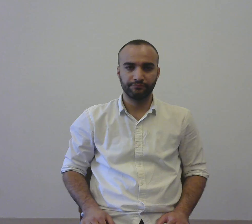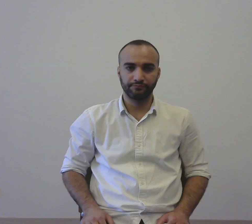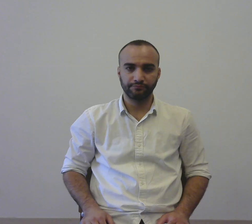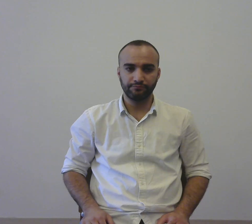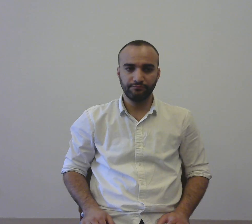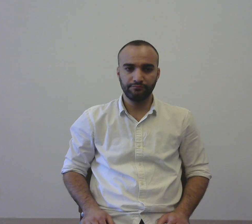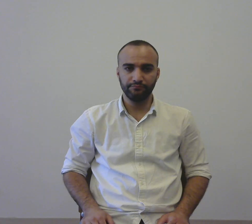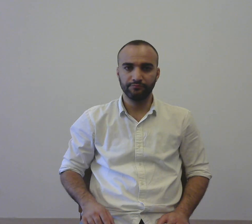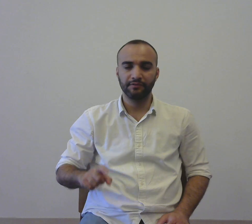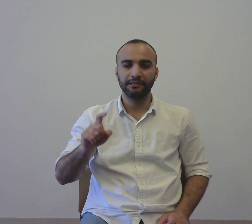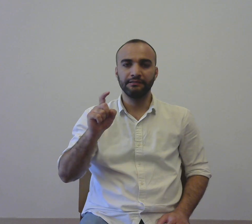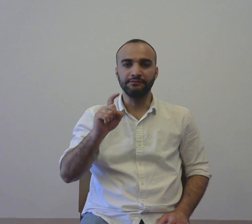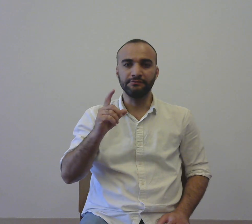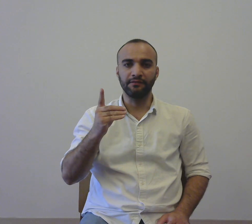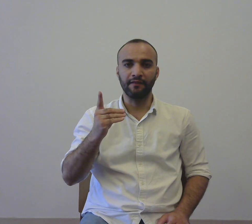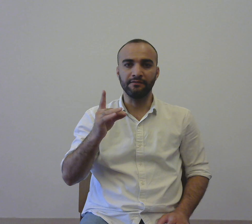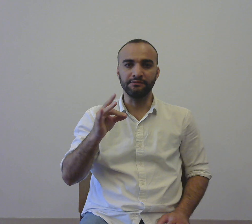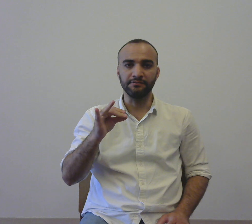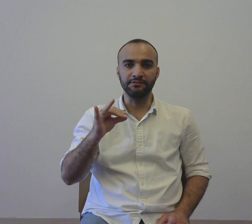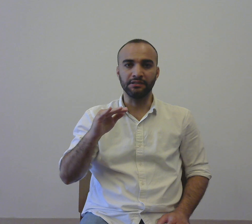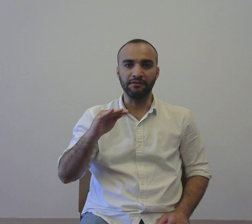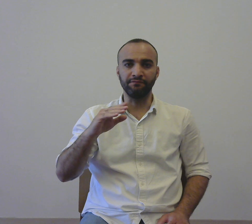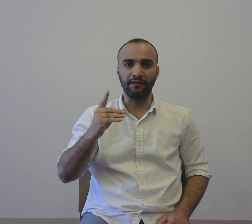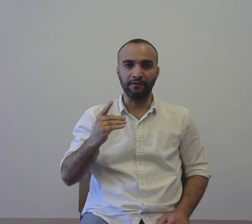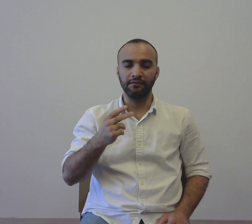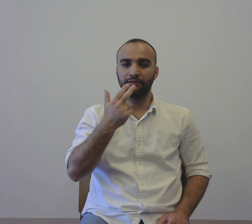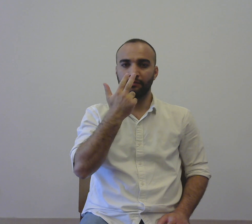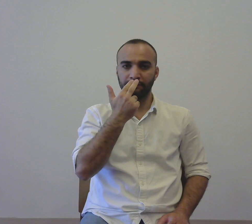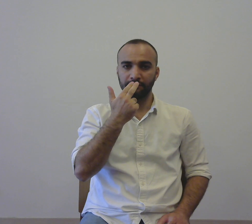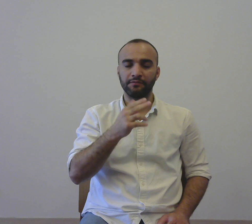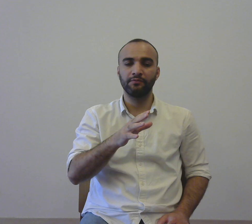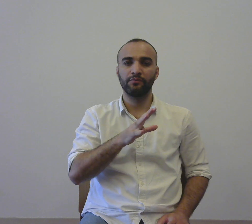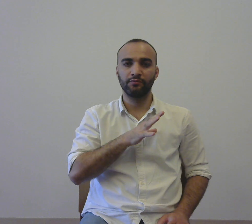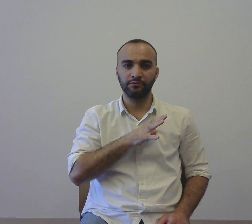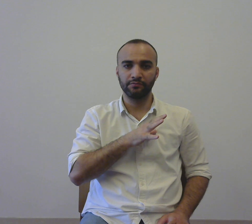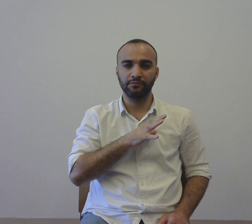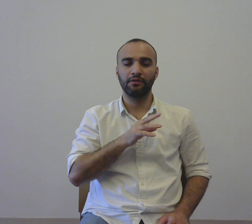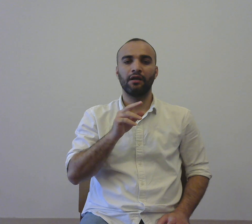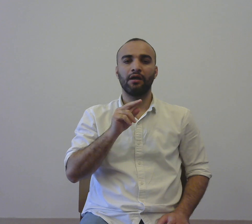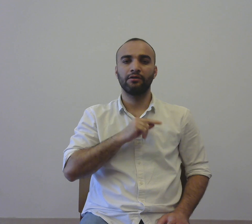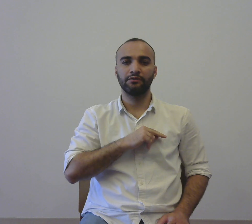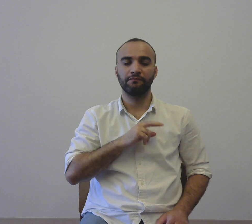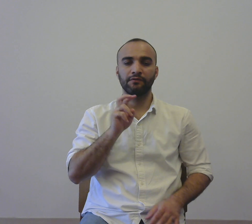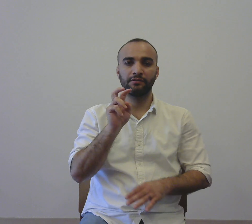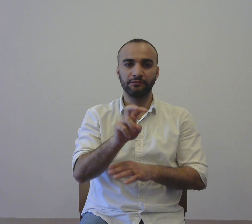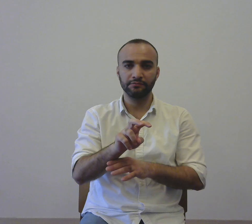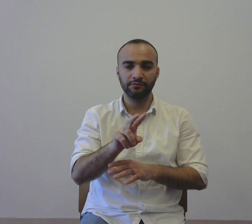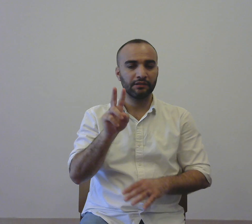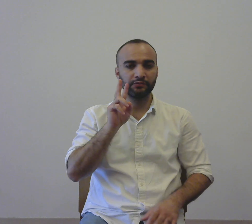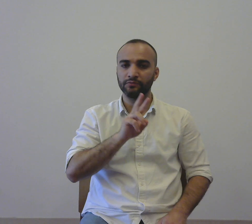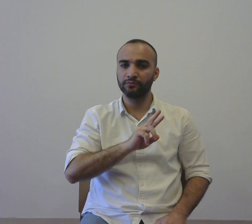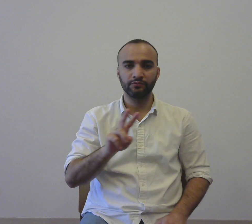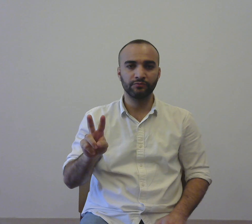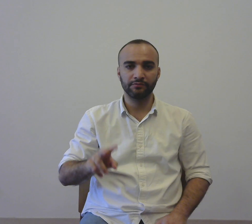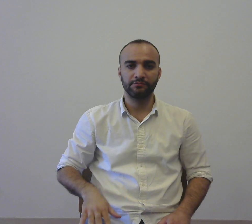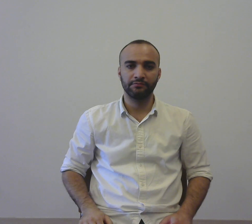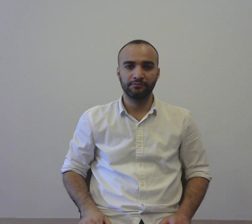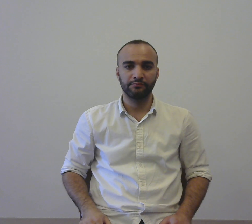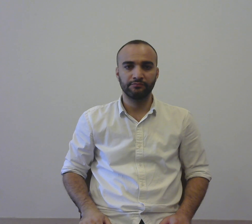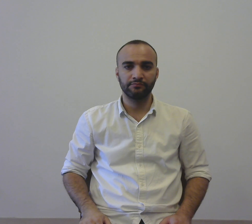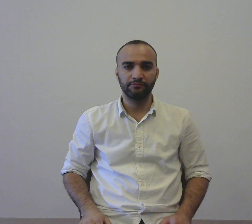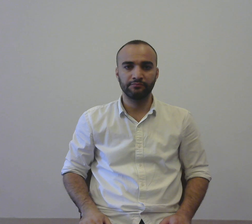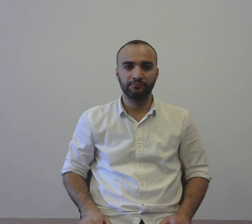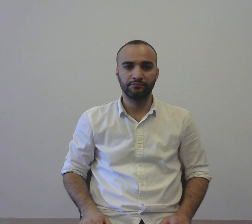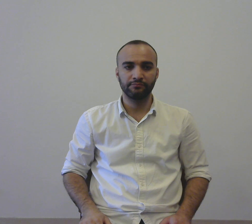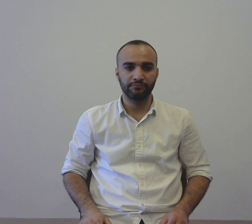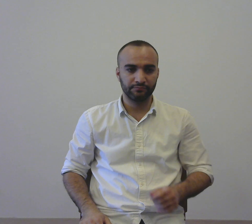Zərifə qrip olub, işə gələ bilmir